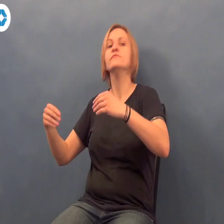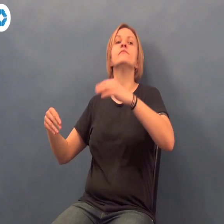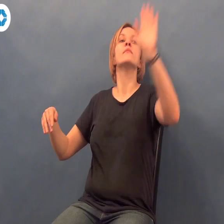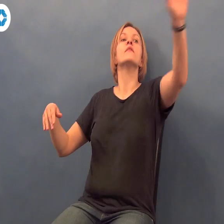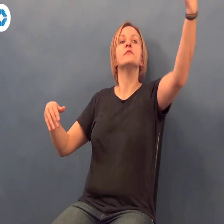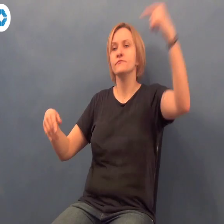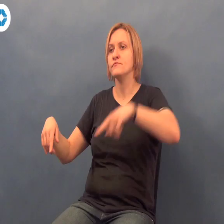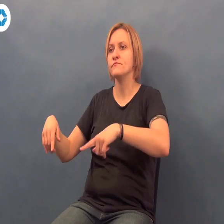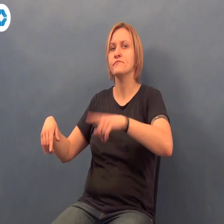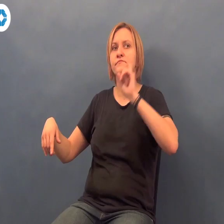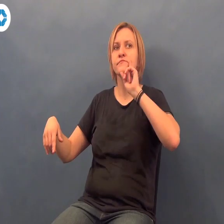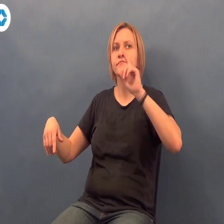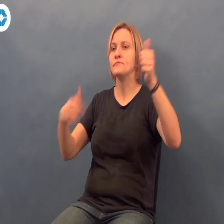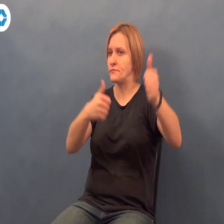Woła chłopca, wskazuje kapelusz, ale chłopiec stoi.